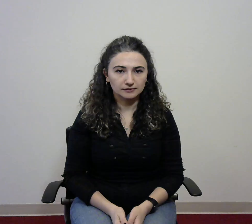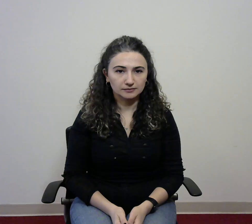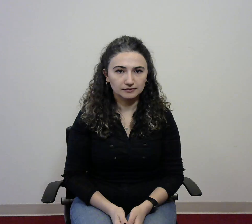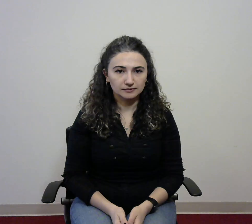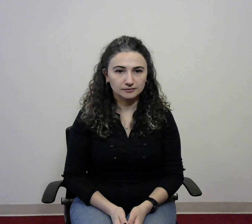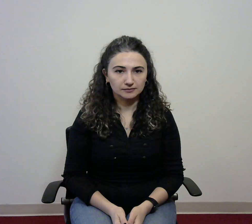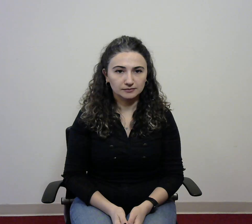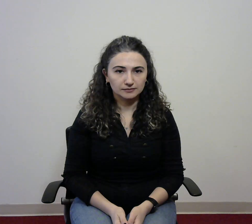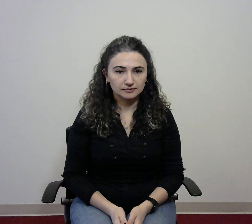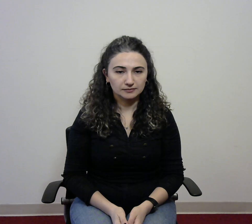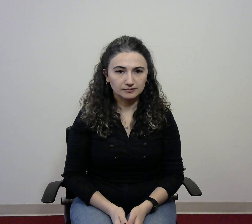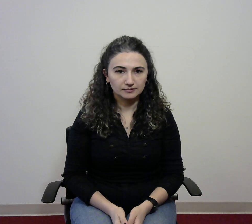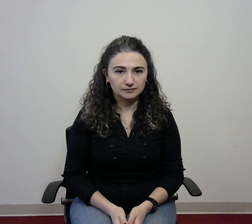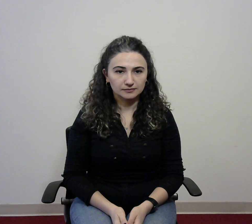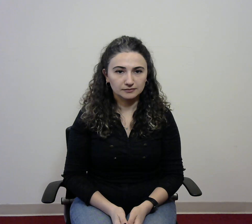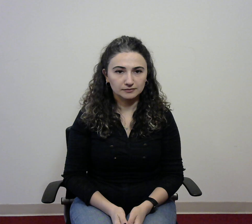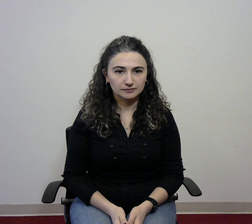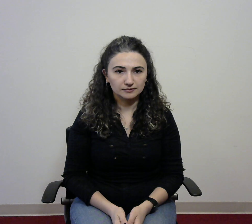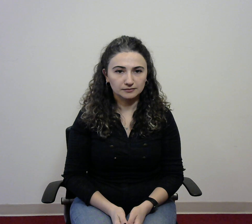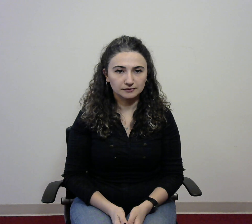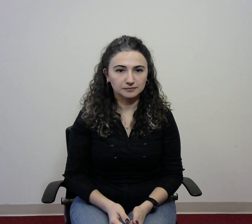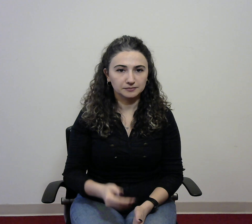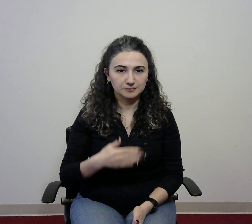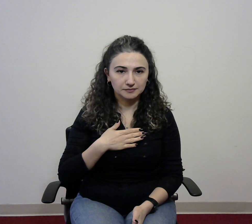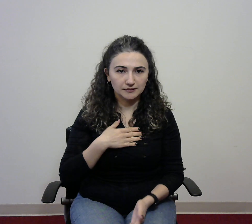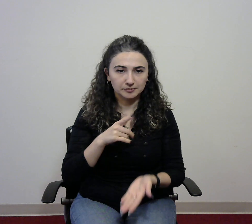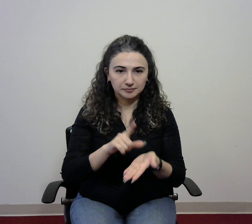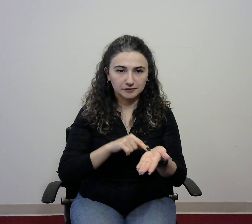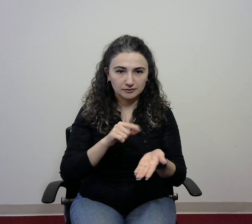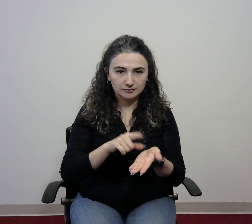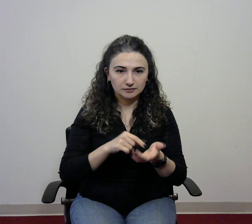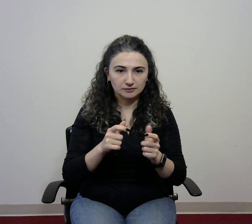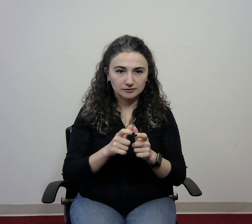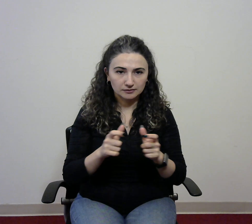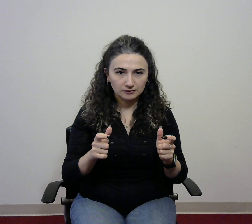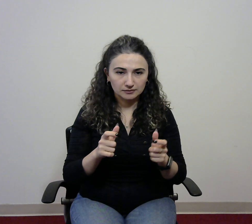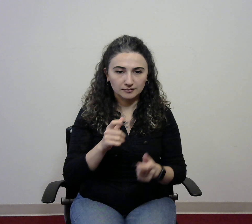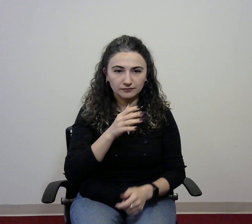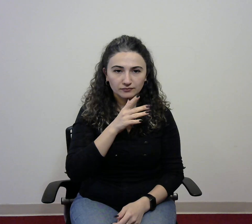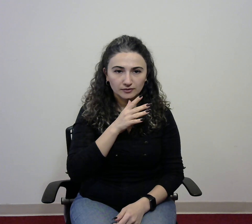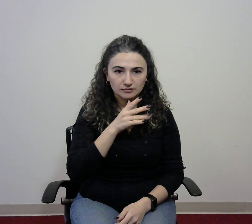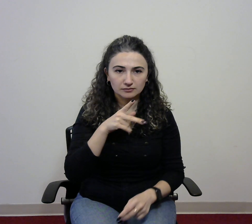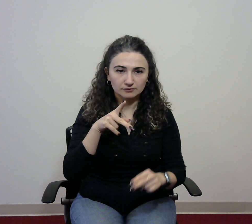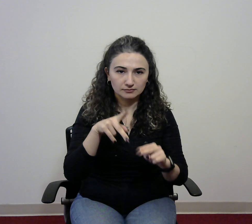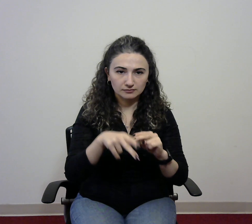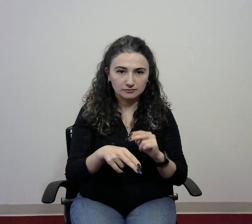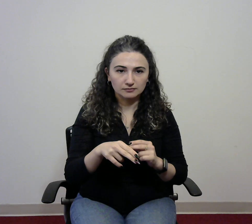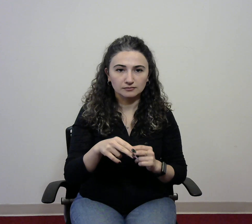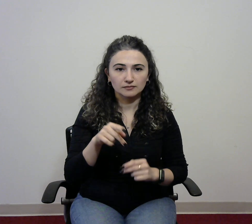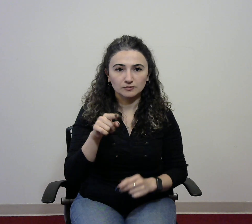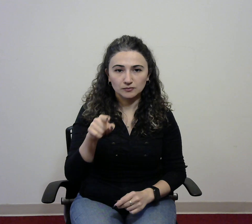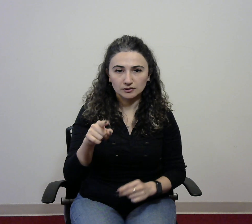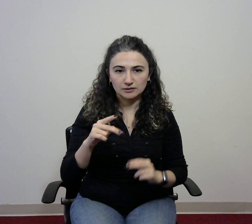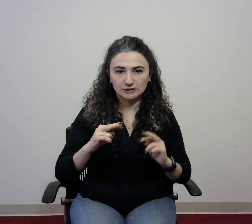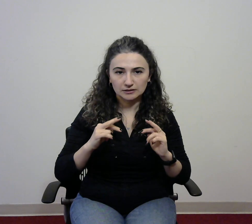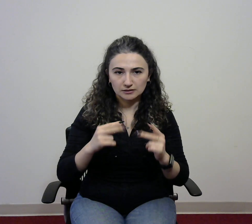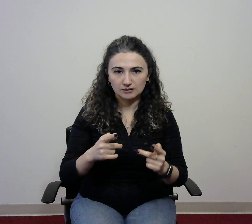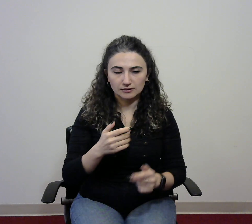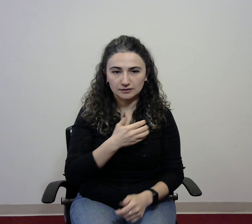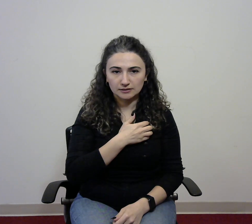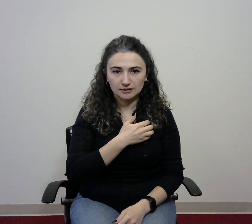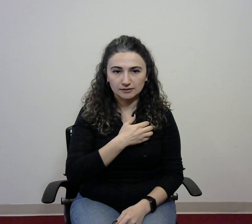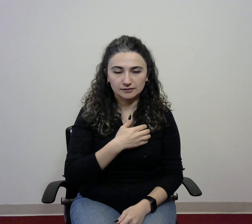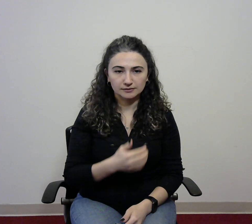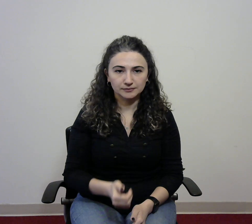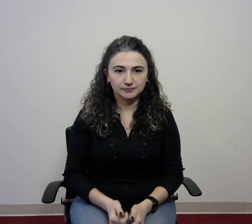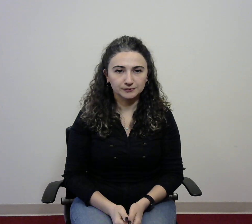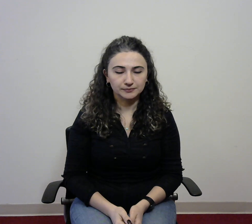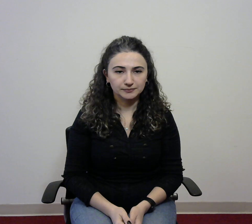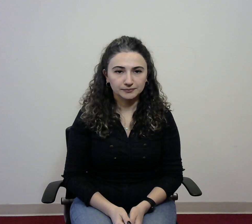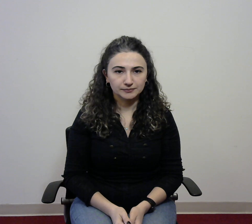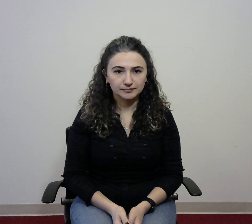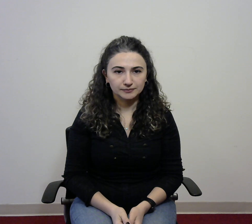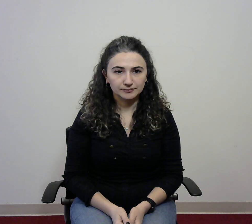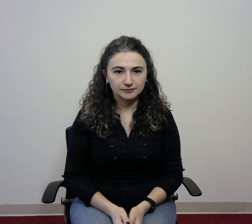Mənim pensiya kartımın müddəti bitib, onu dəyişmək istəyirəm